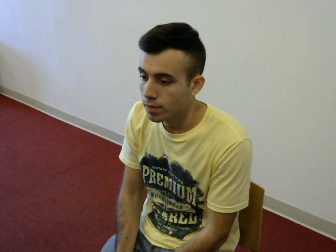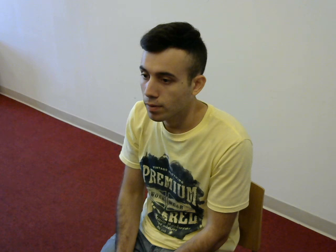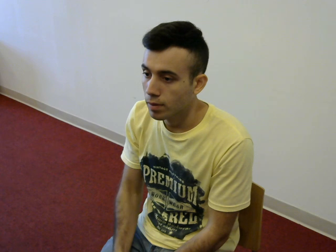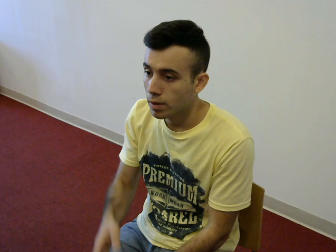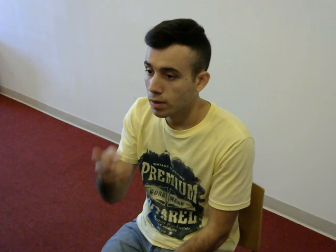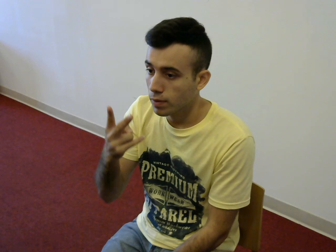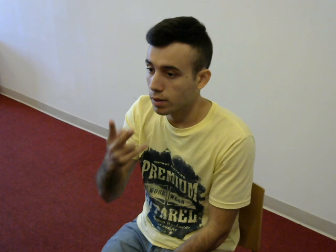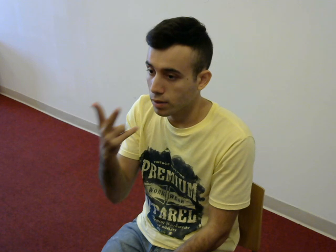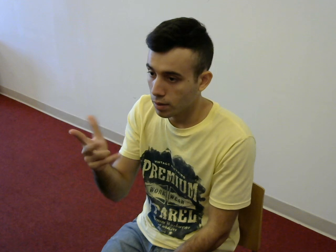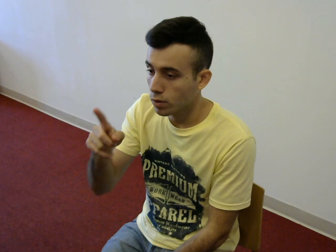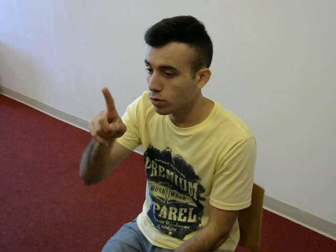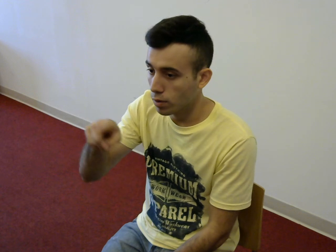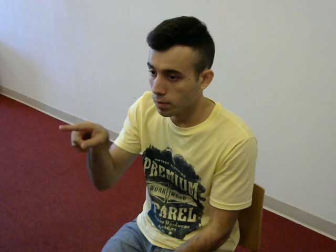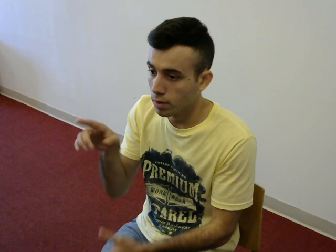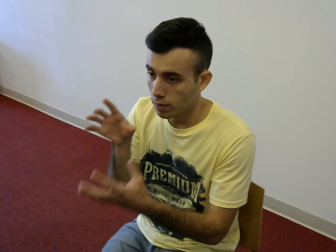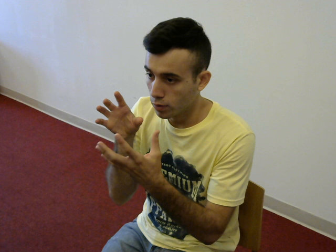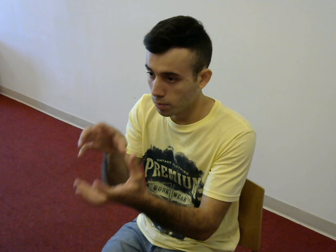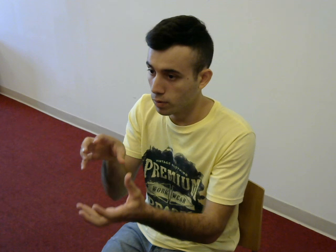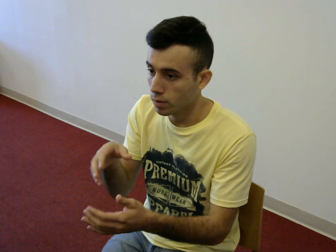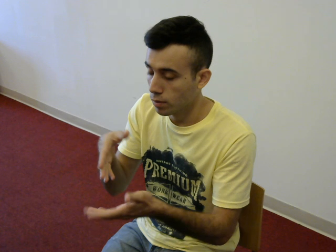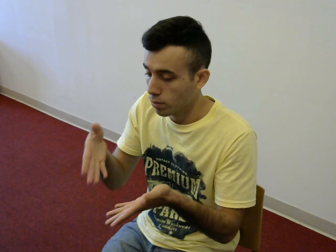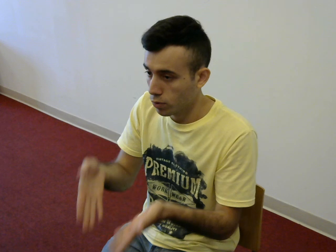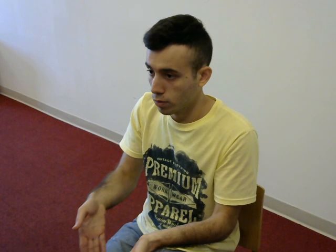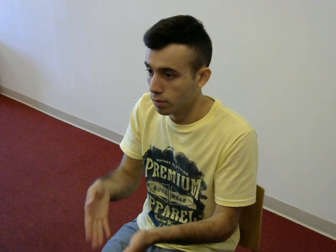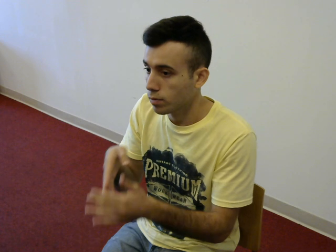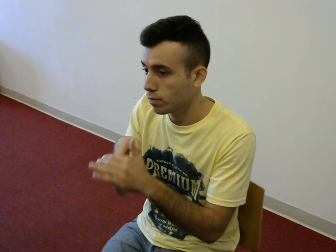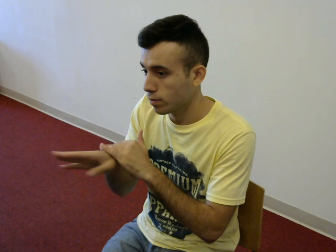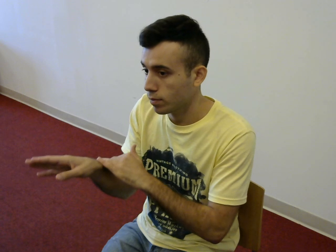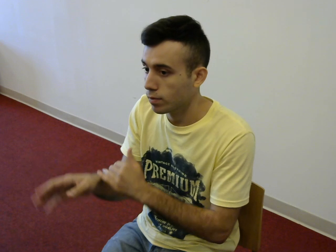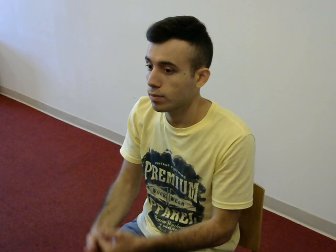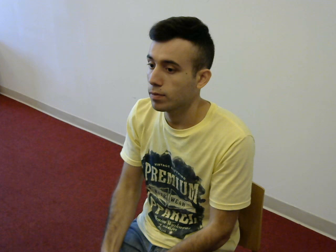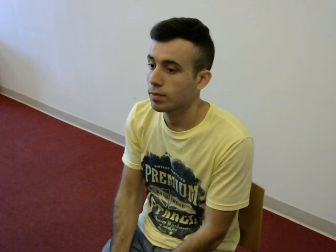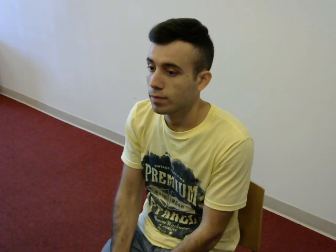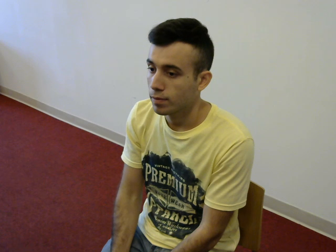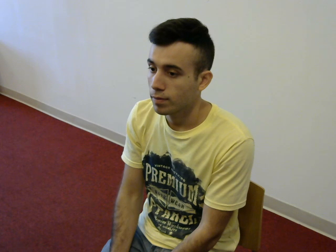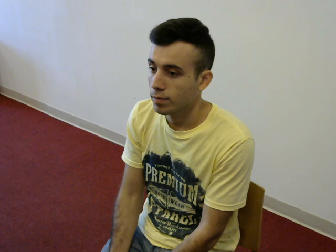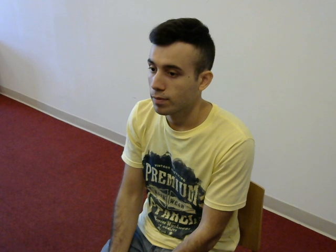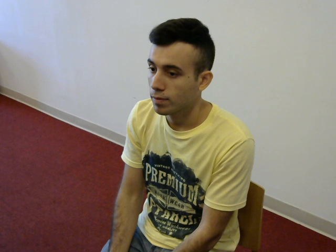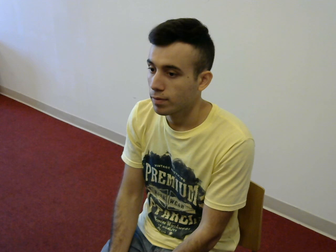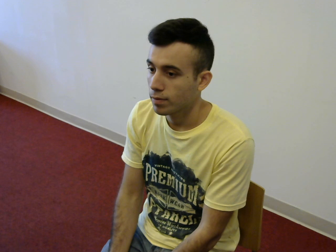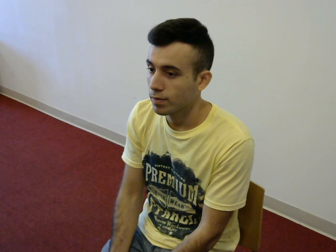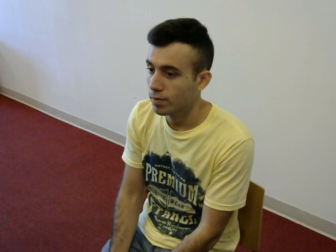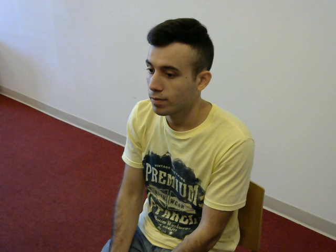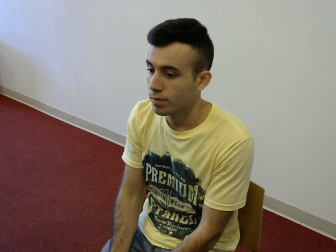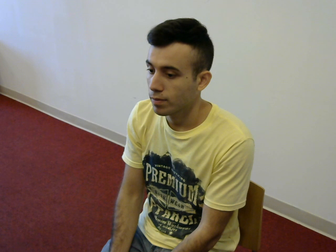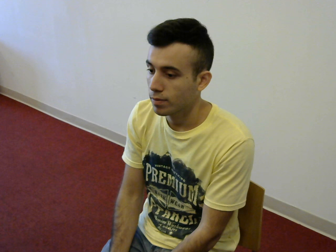23 saylı avtobus burdan keçir?